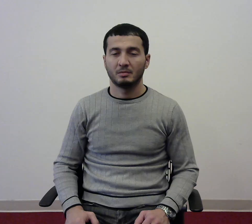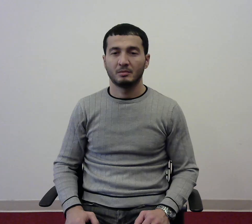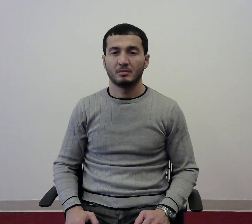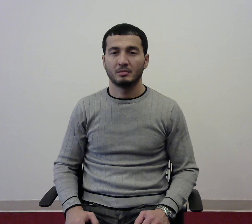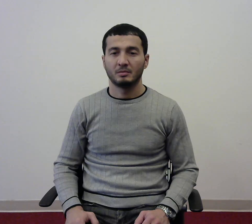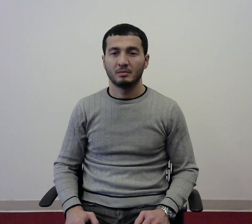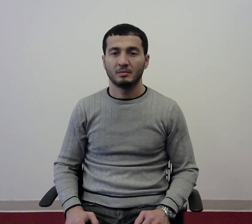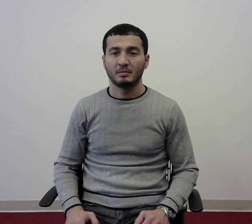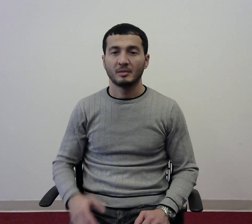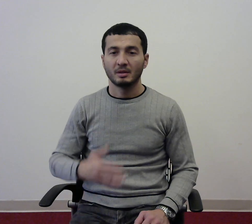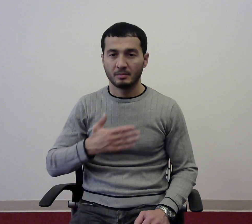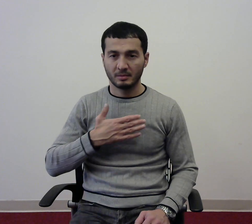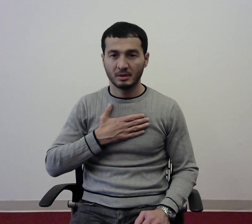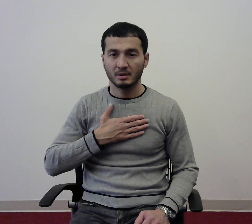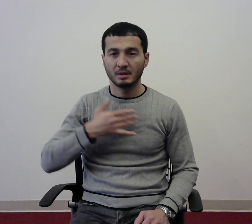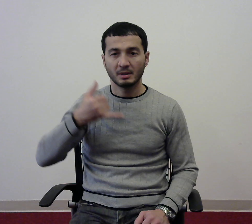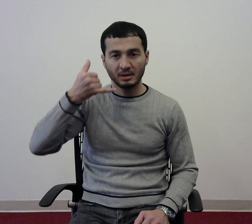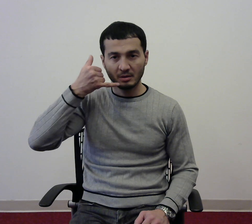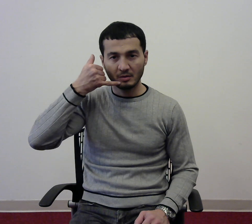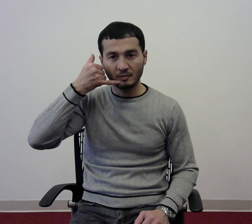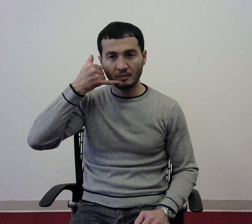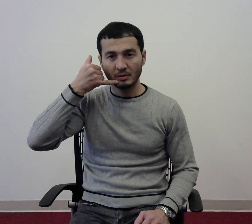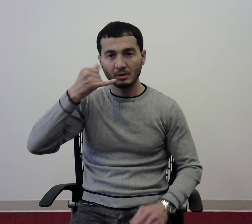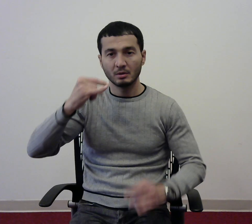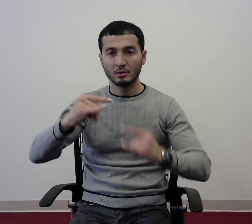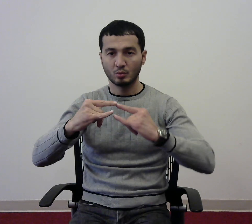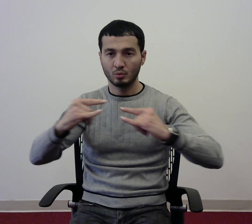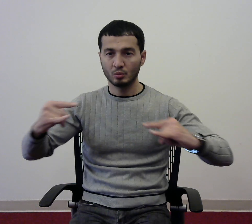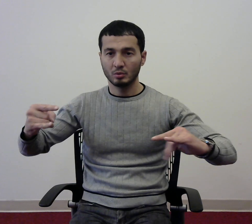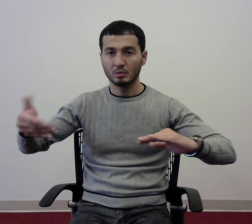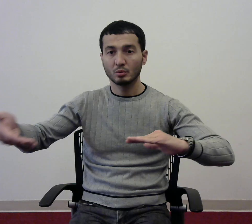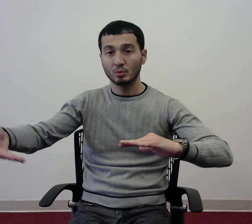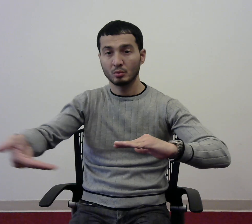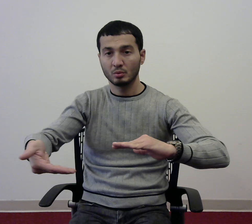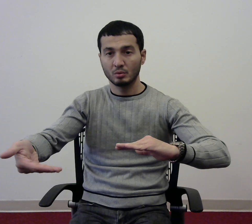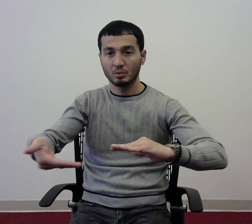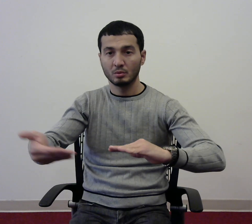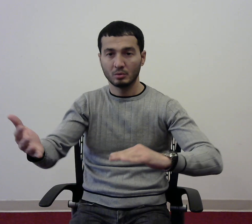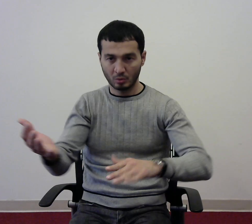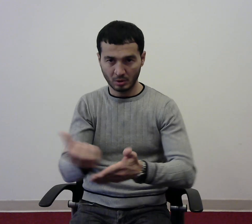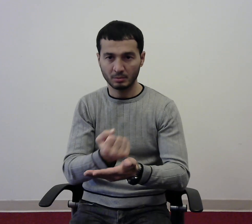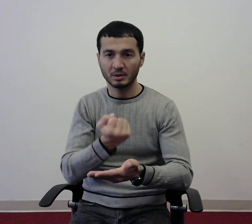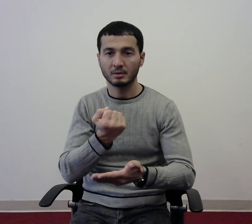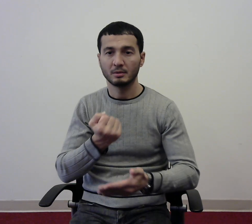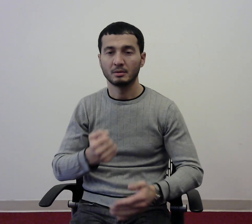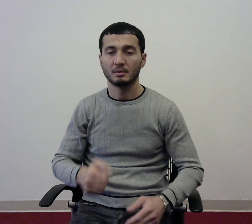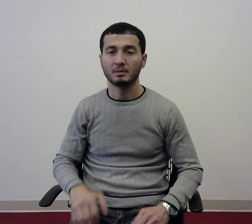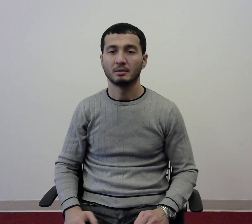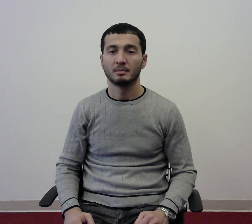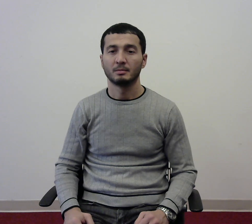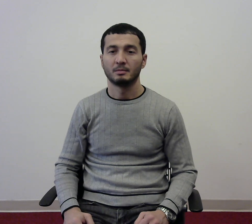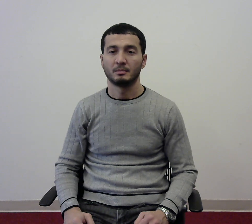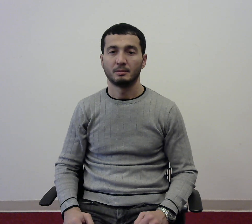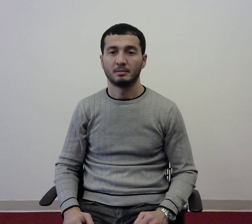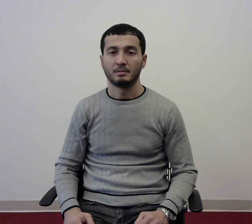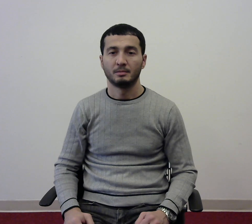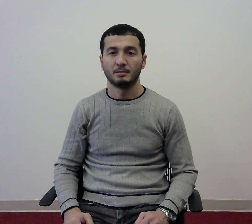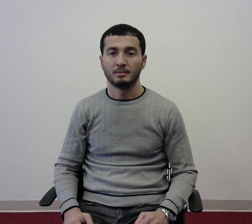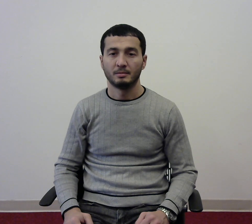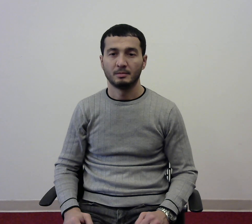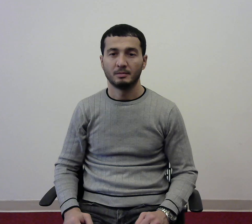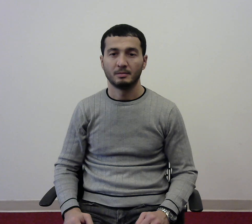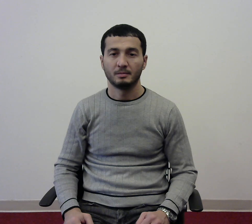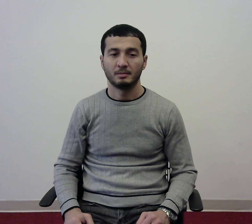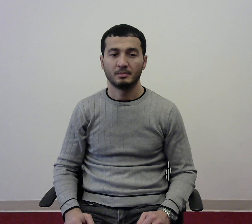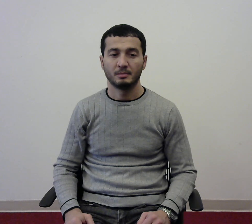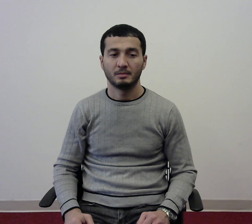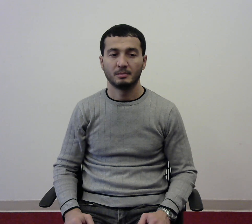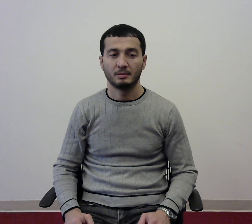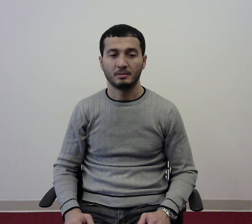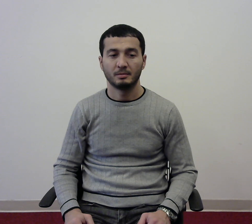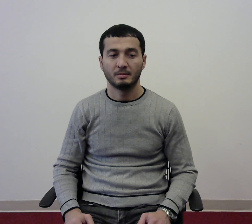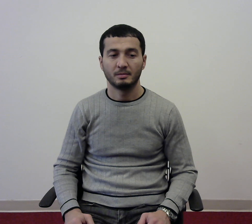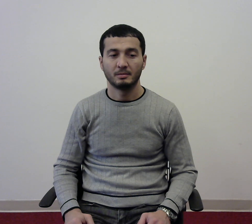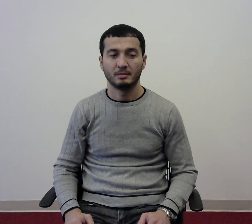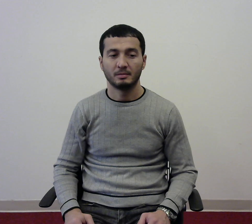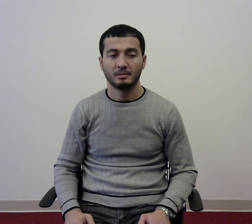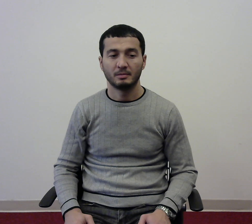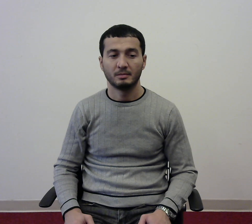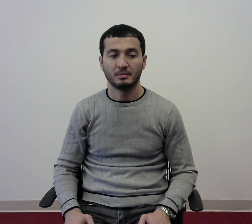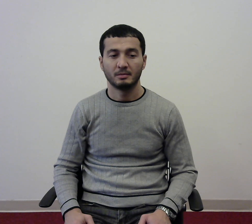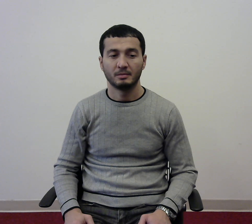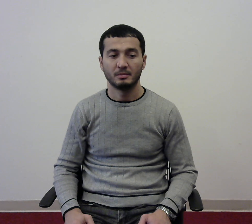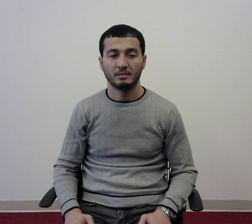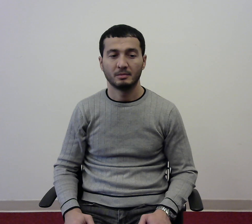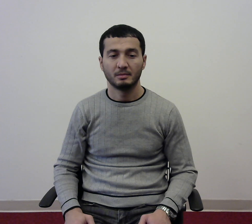Mən telefonumu stolun altından tapdım